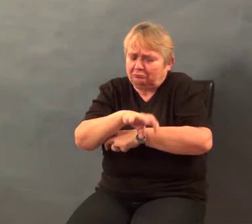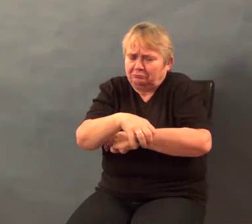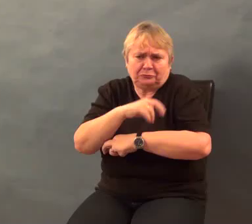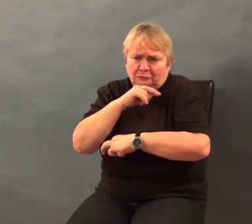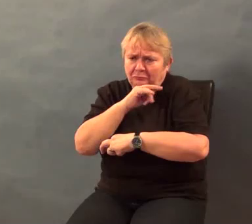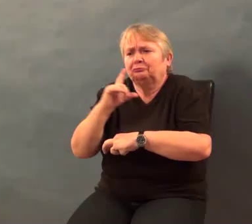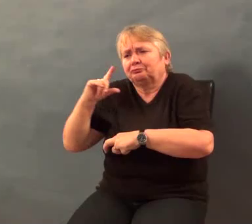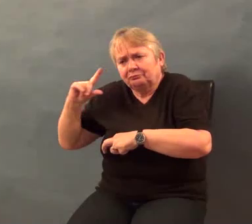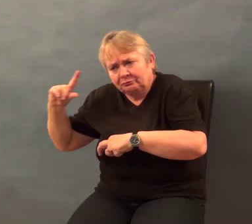Odchodzi.